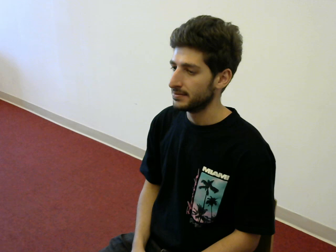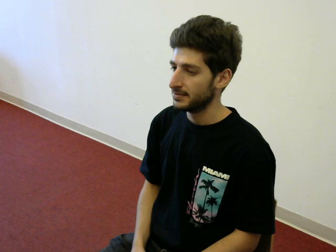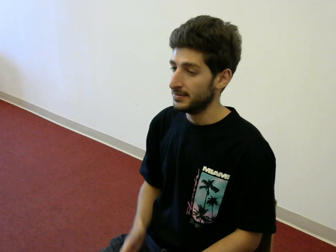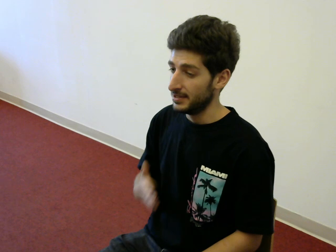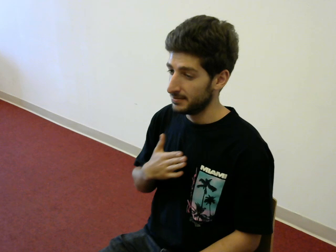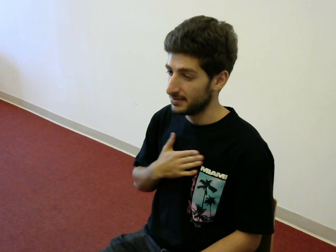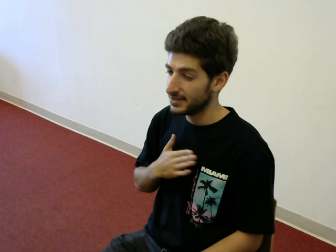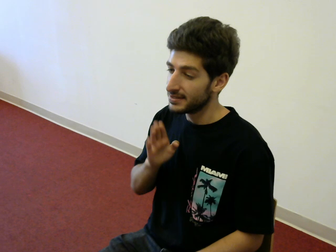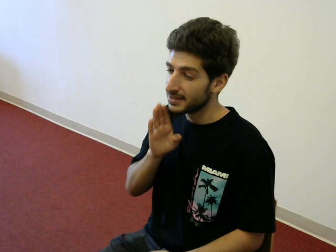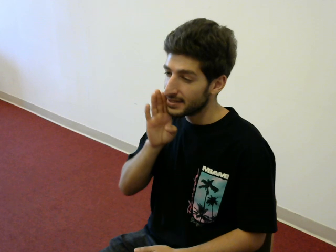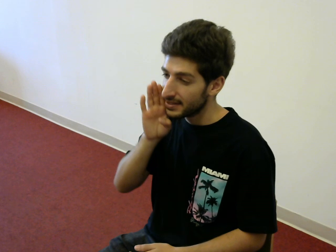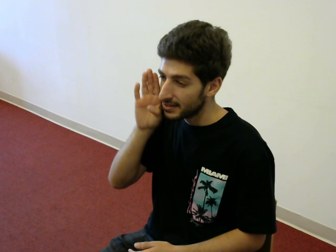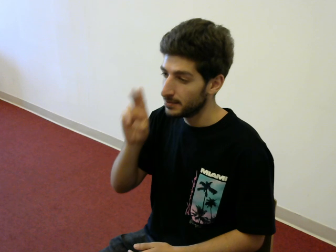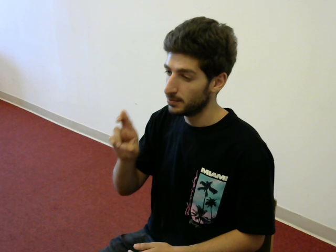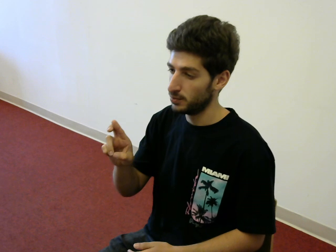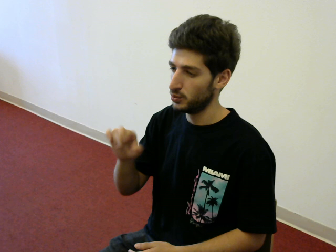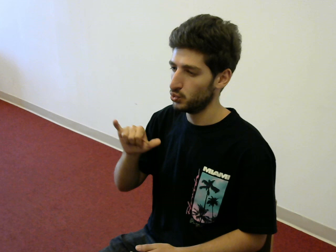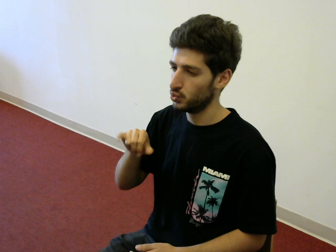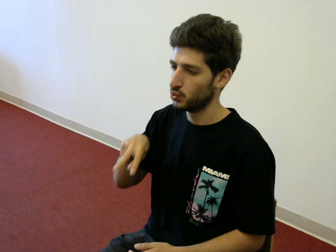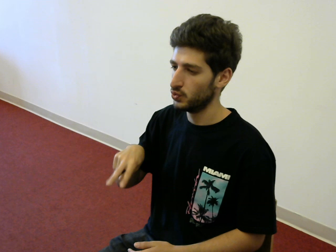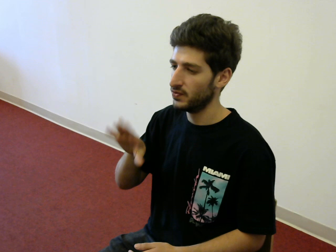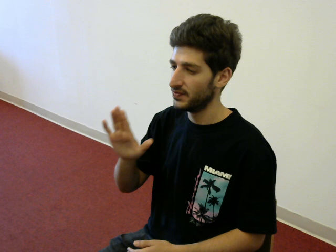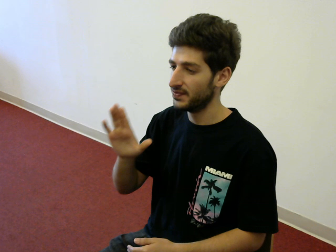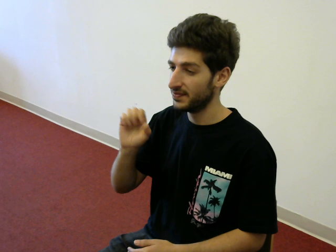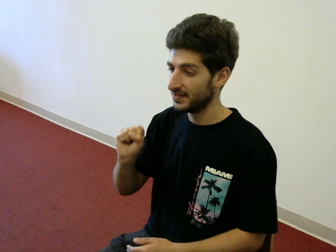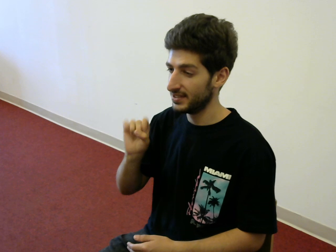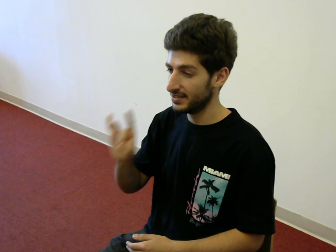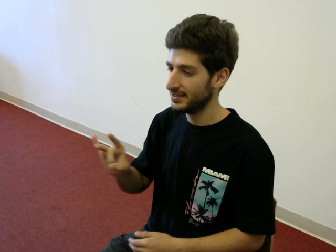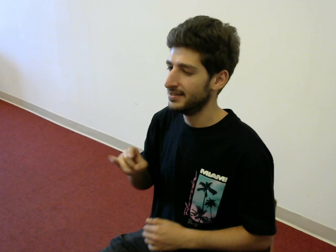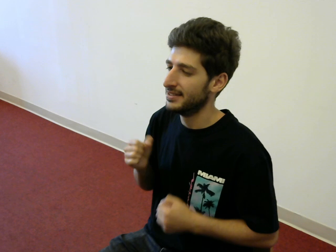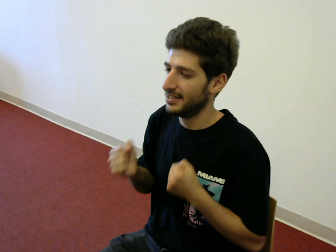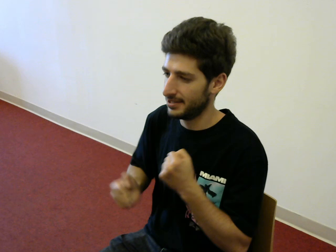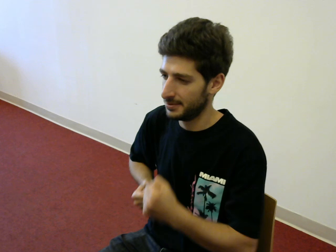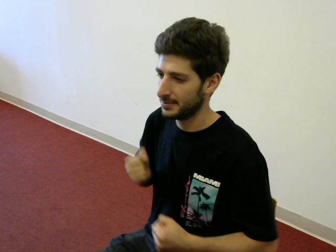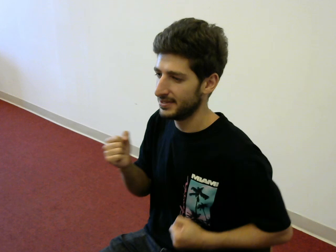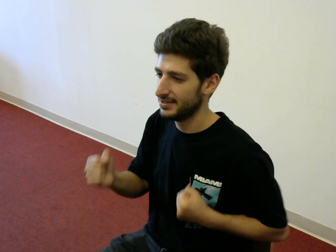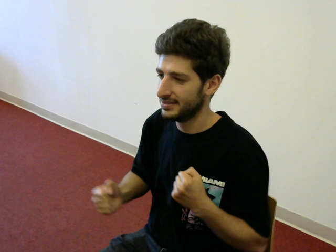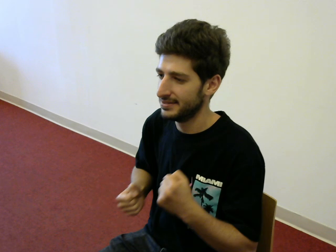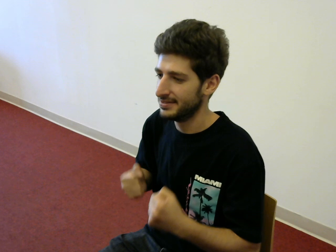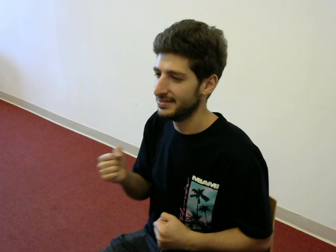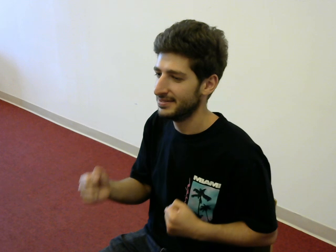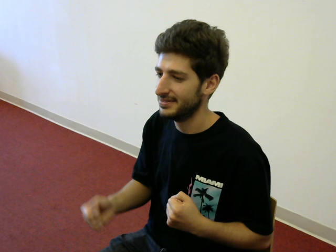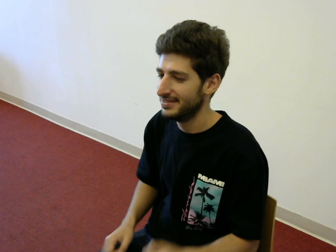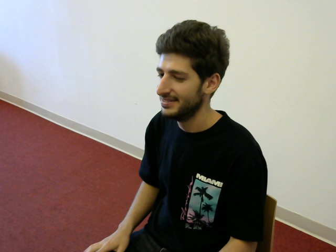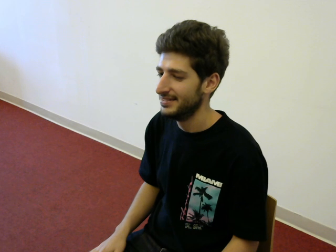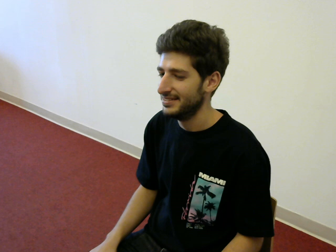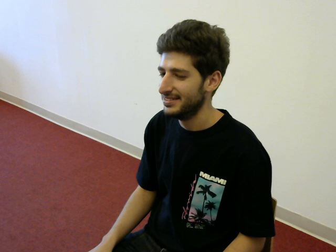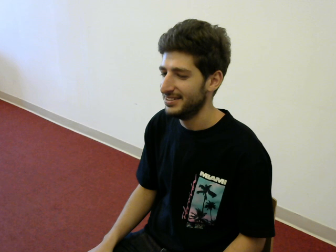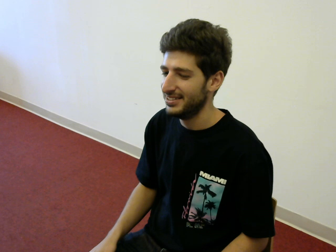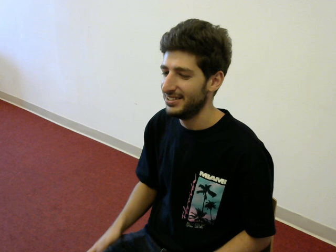Mən səhərlər bulvarda qaçıram